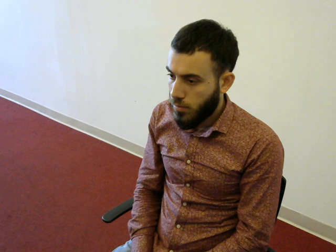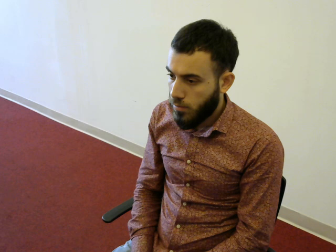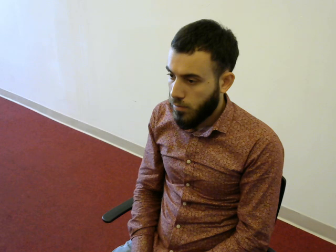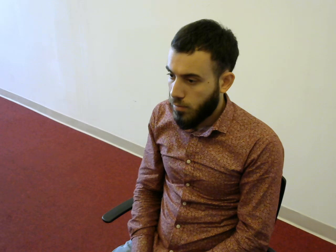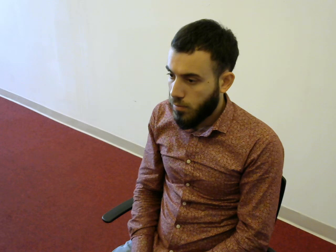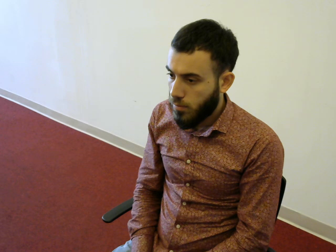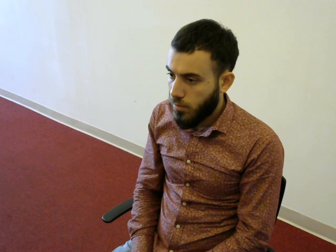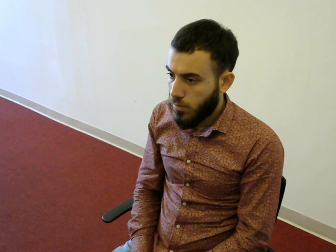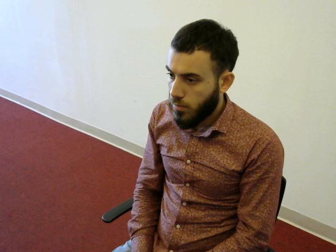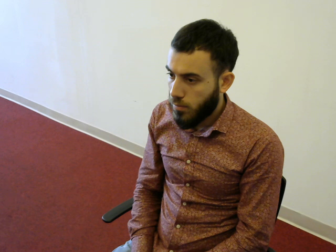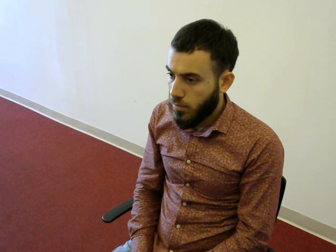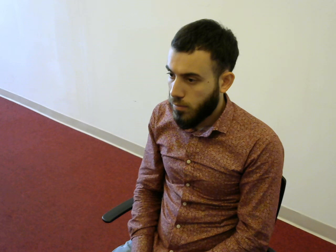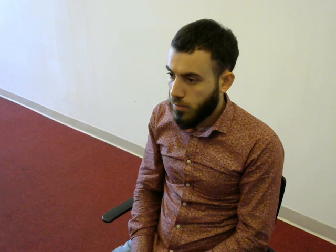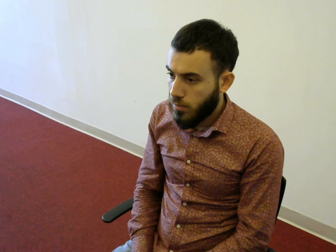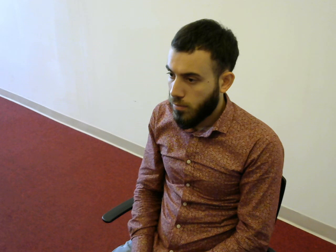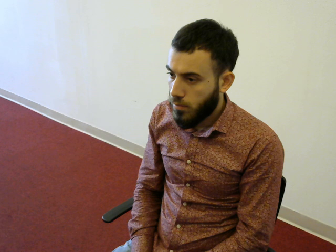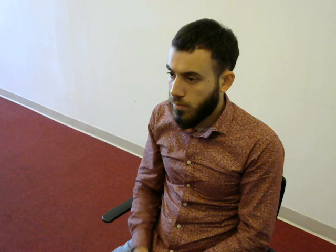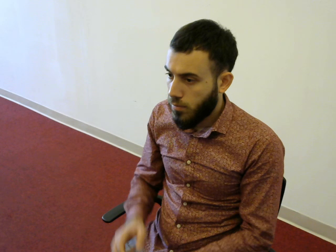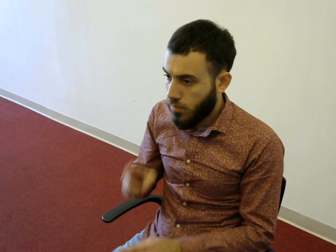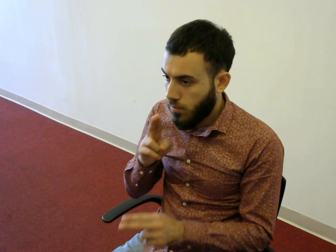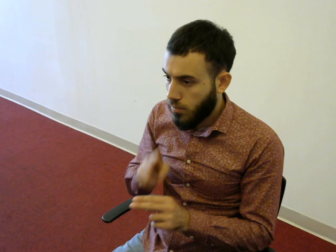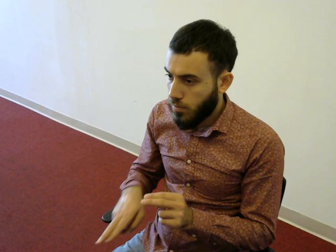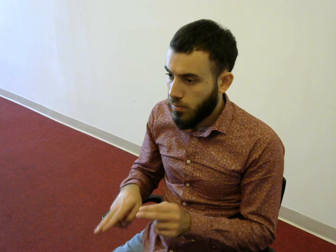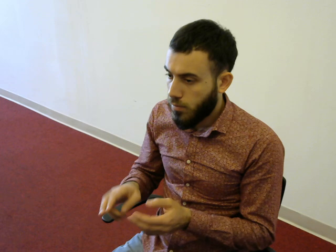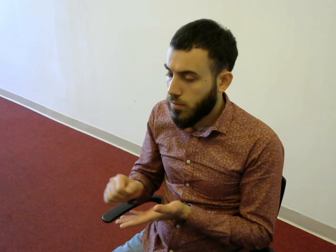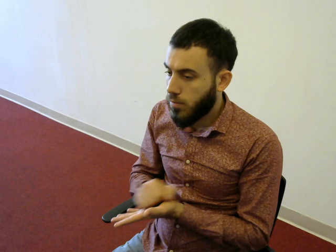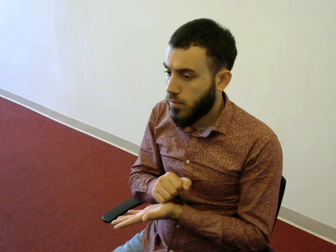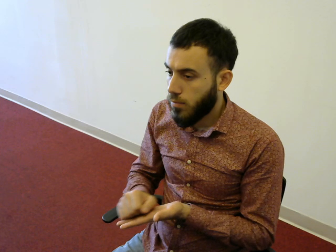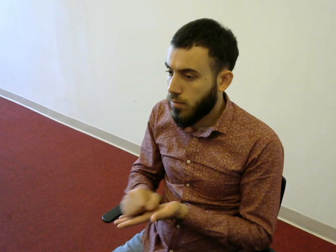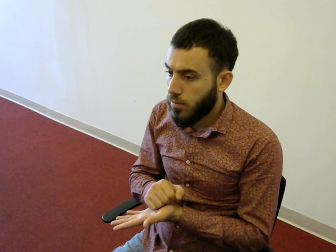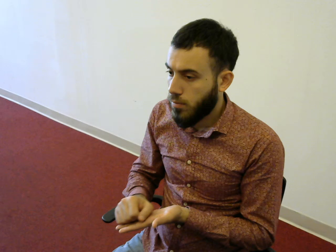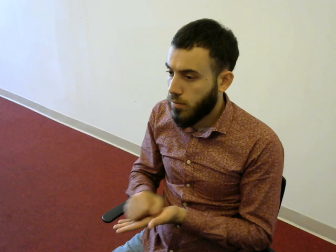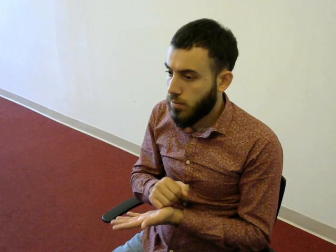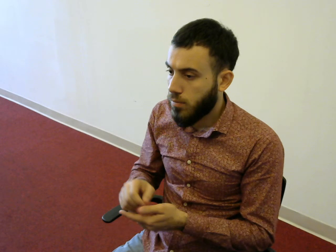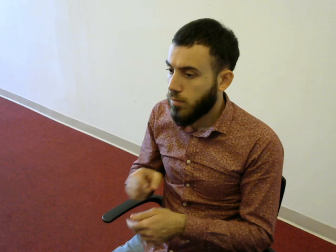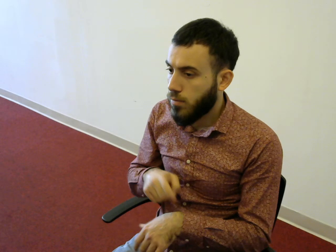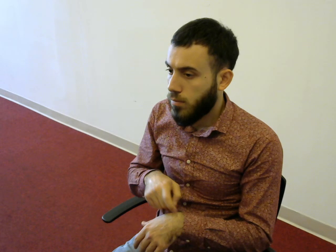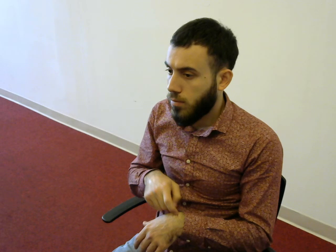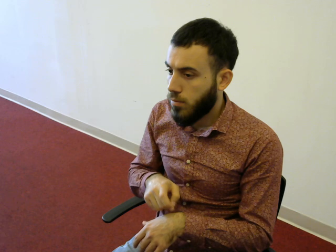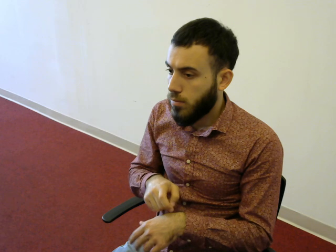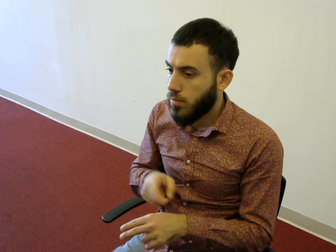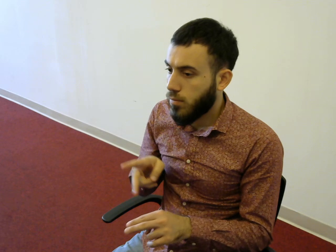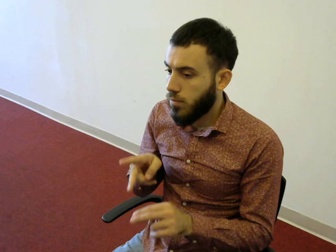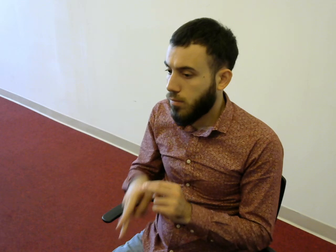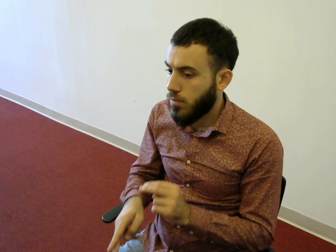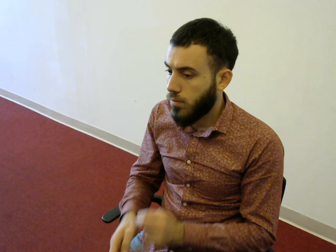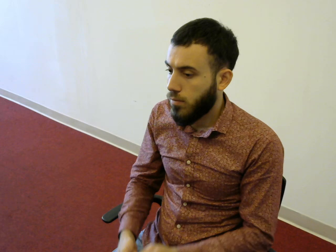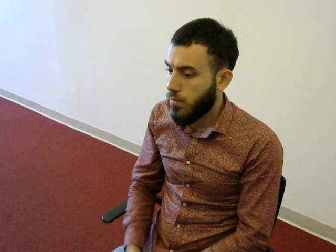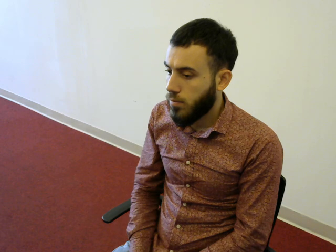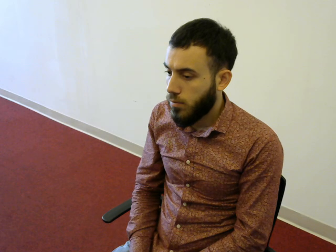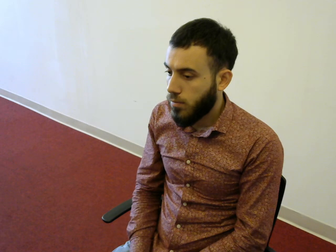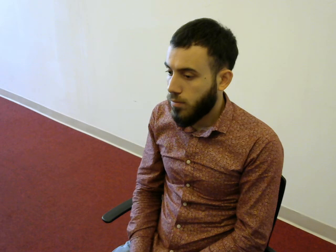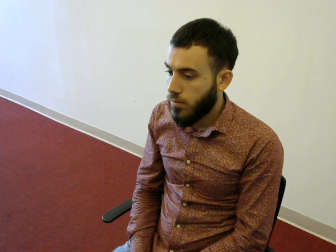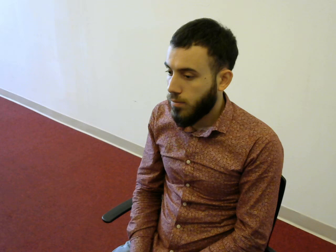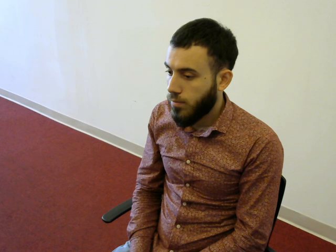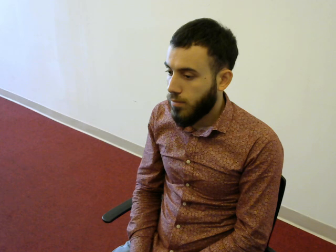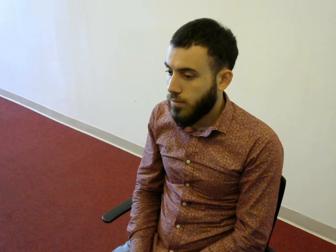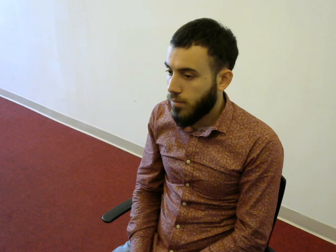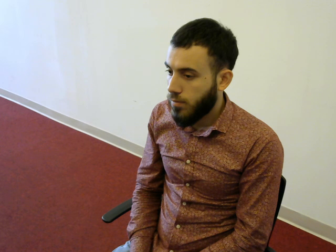İtmiş sənədin vaxtı bitib